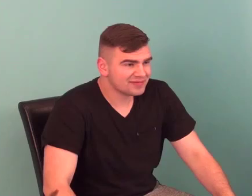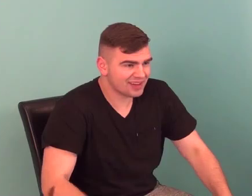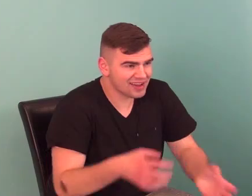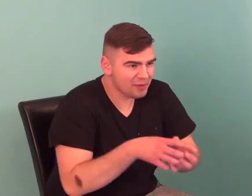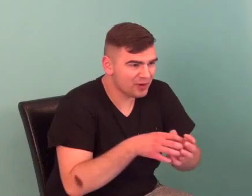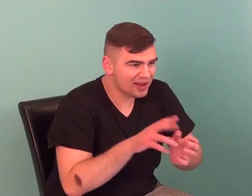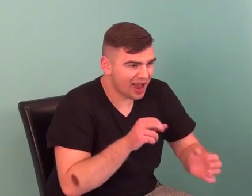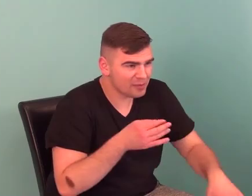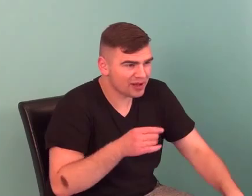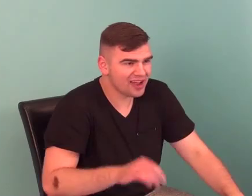Hamburger.